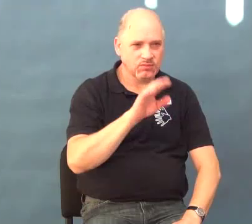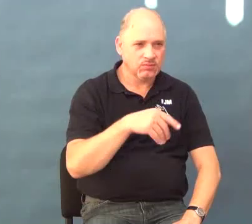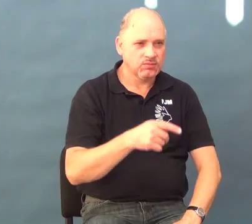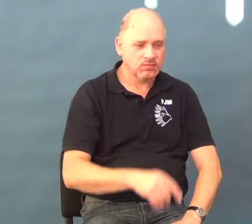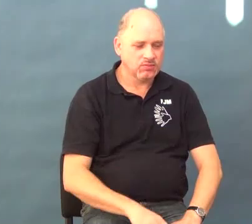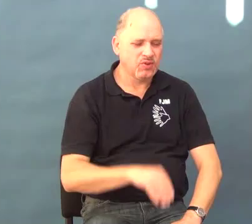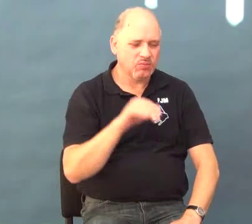Może tam.